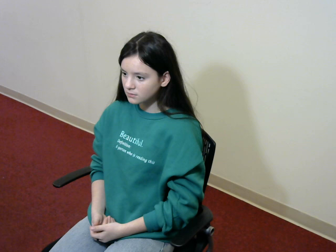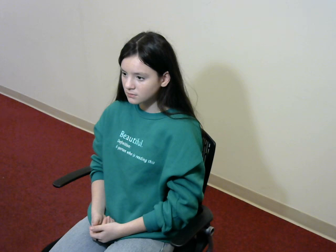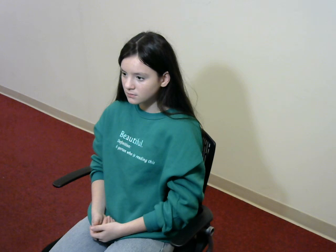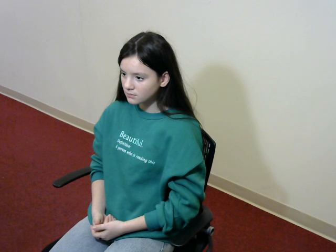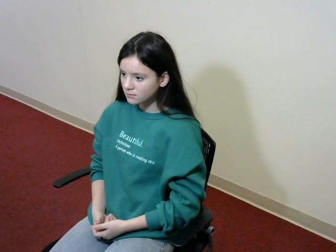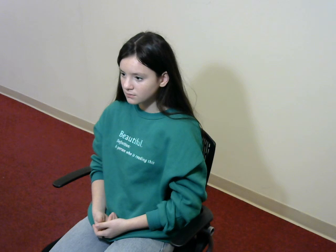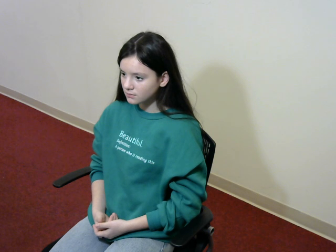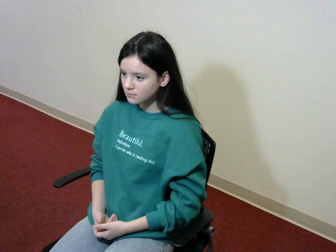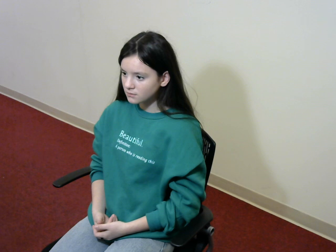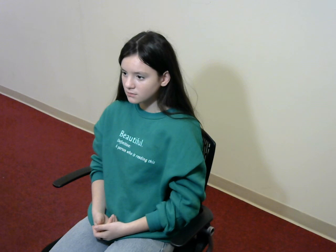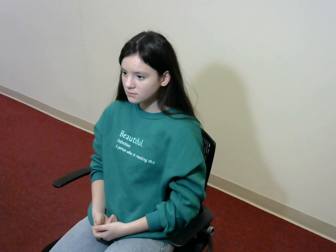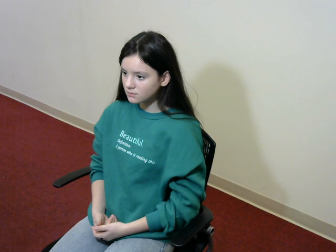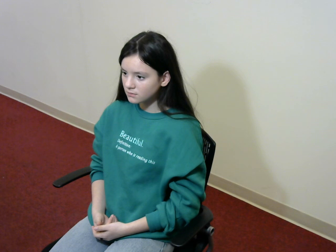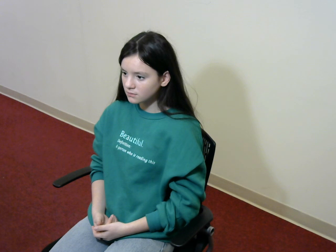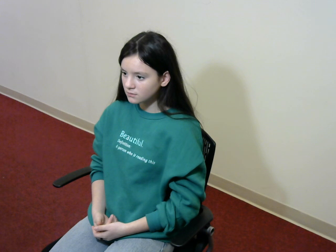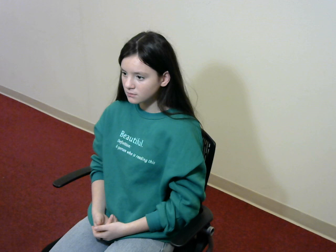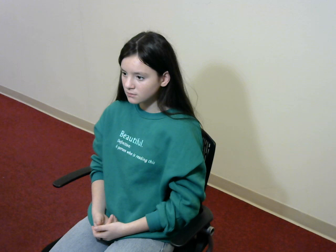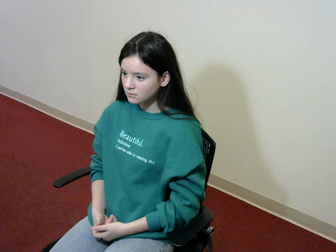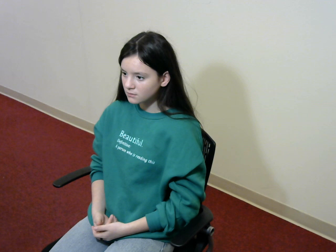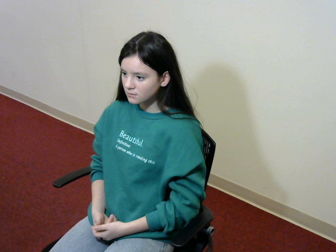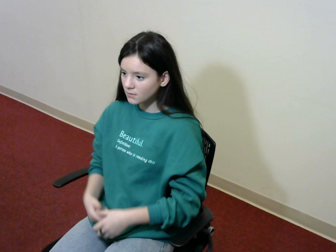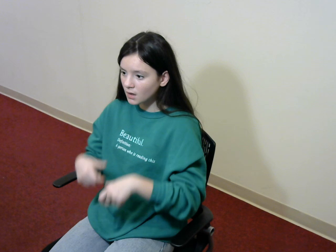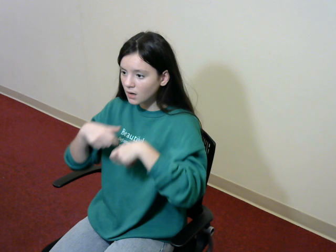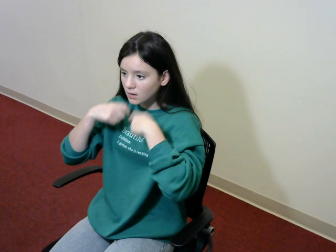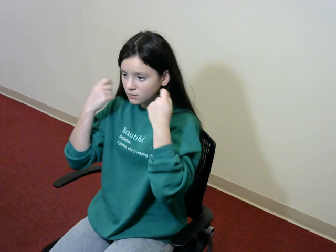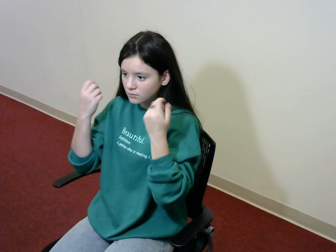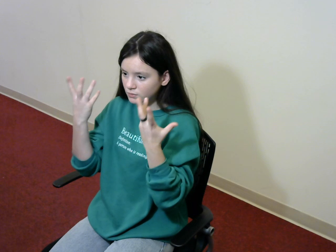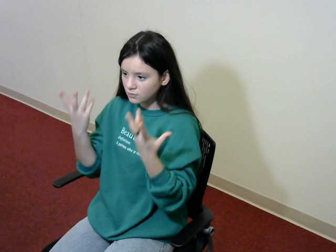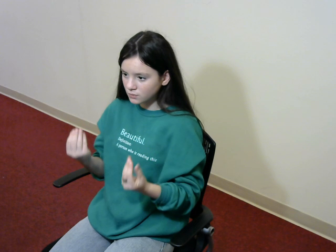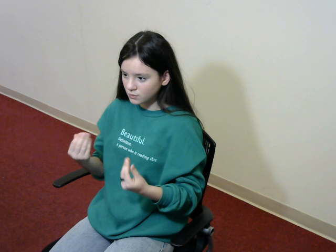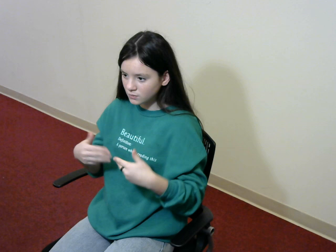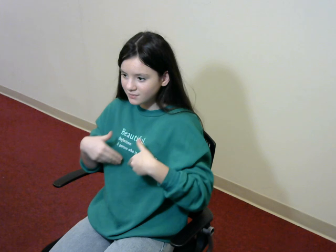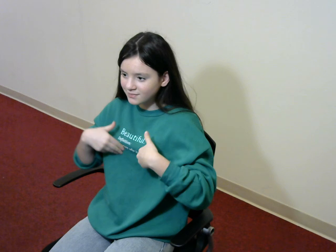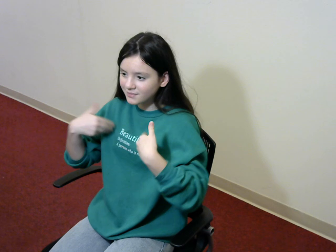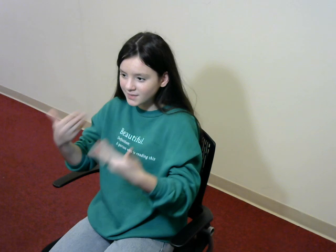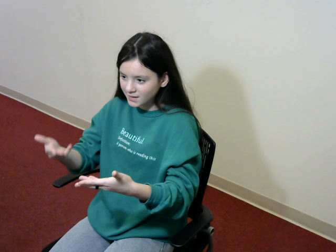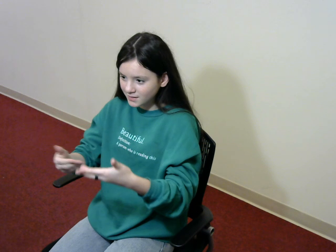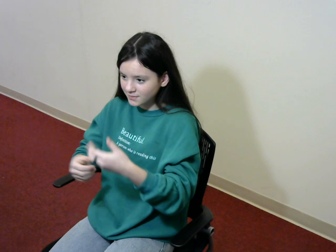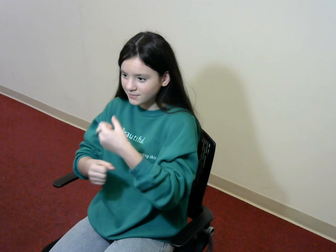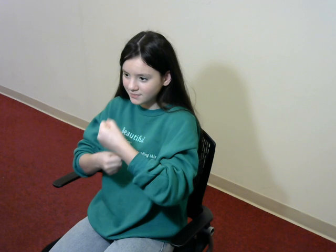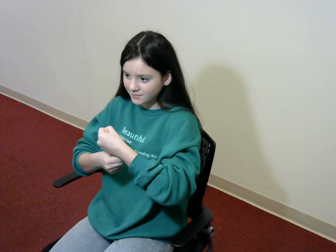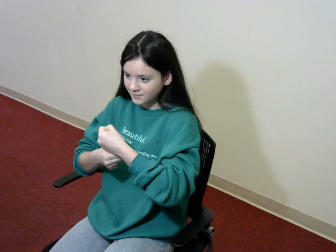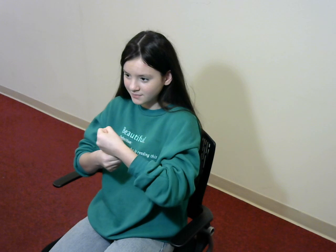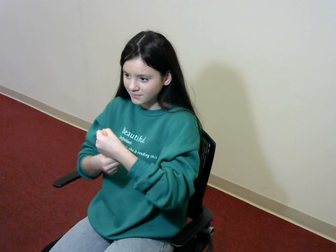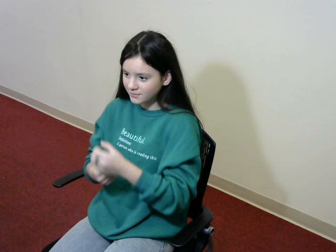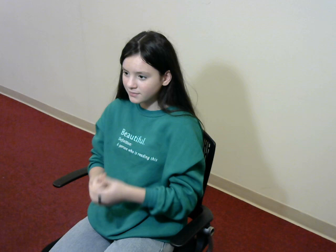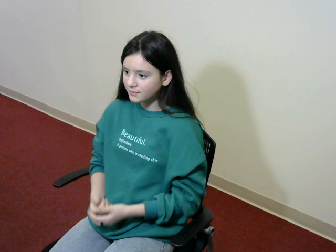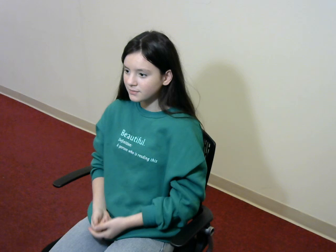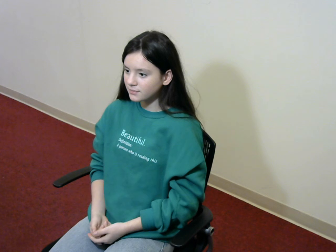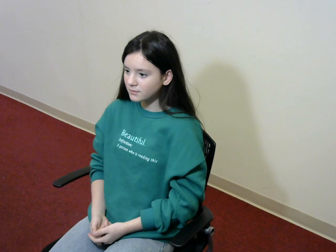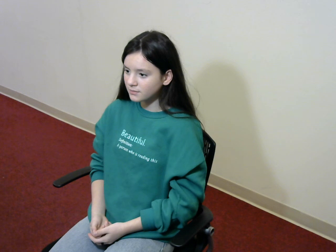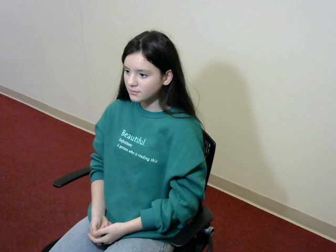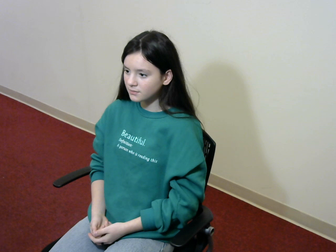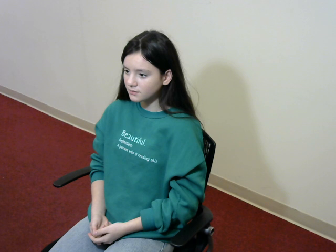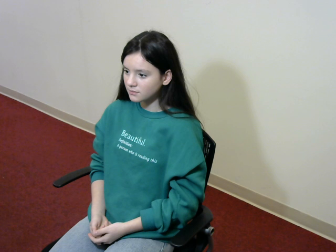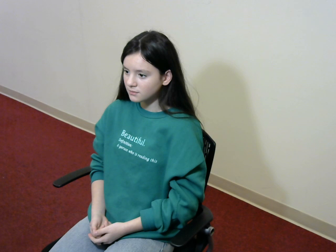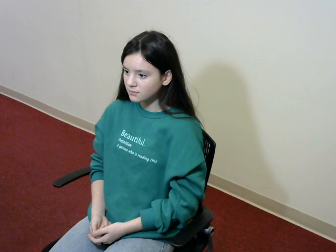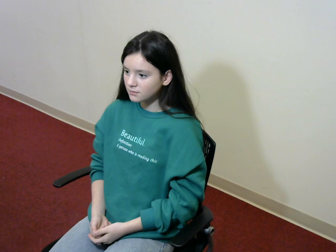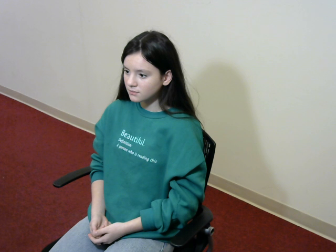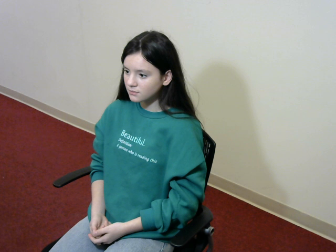Ad gününü təbrik edirəm